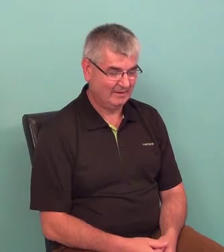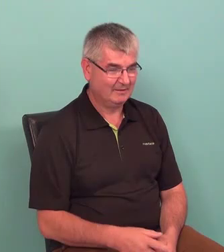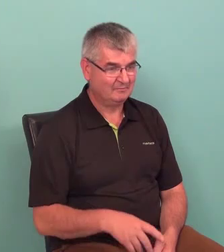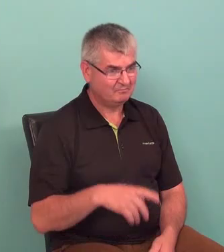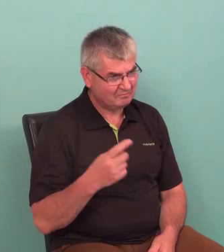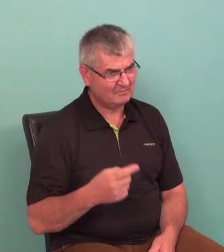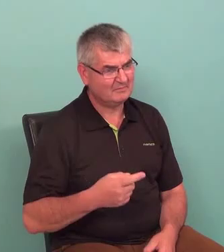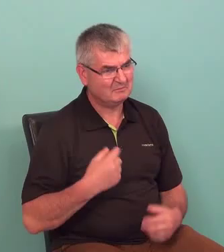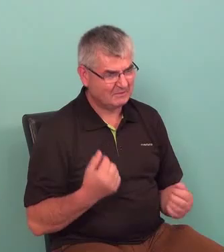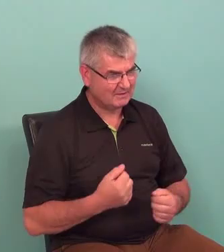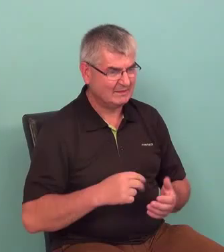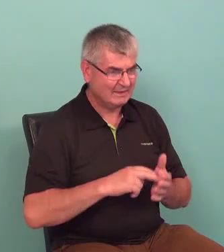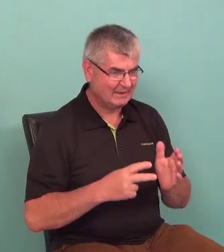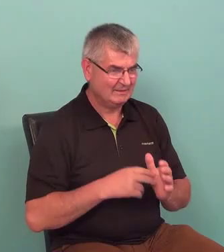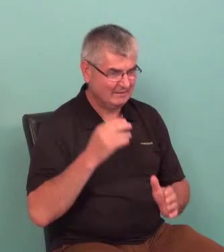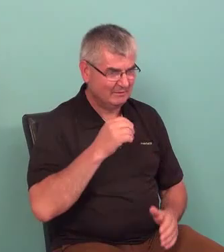Jeszcze postaraj się nauczyć tańczyć.